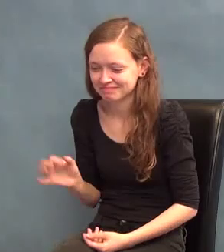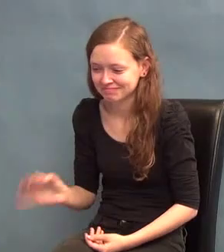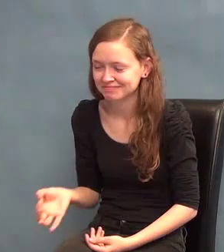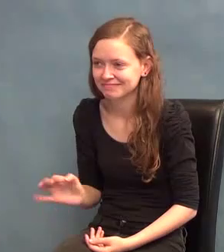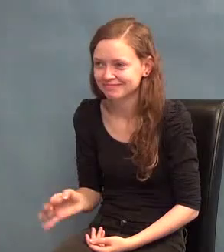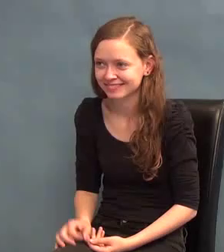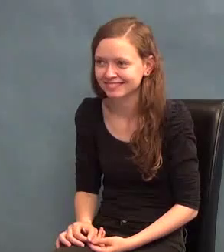Dobrze.